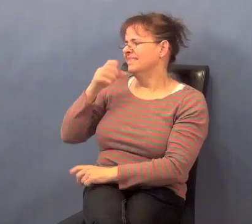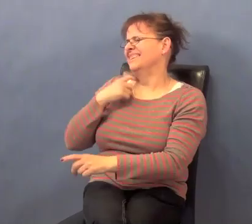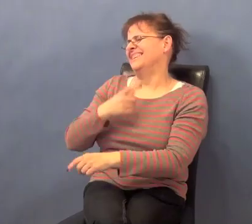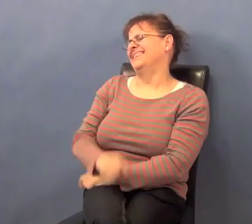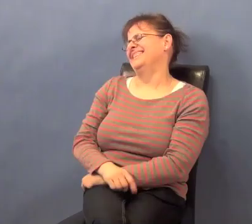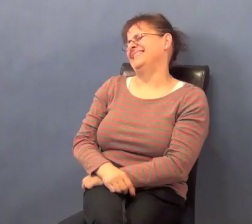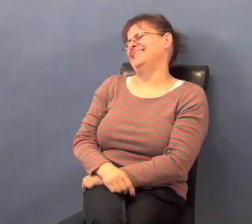Picie alkoholu.